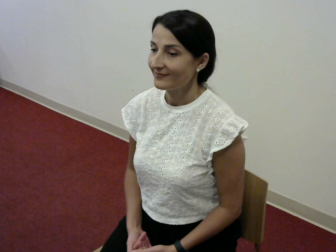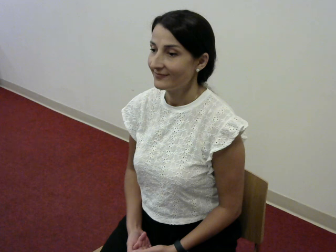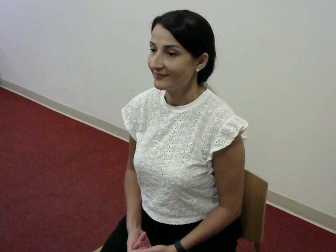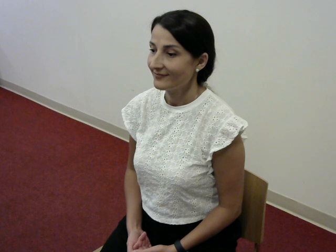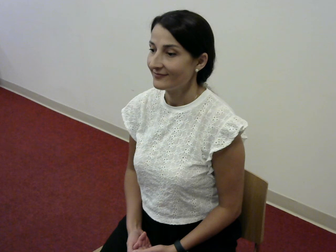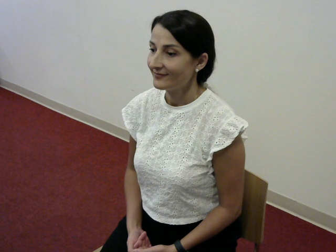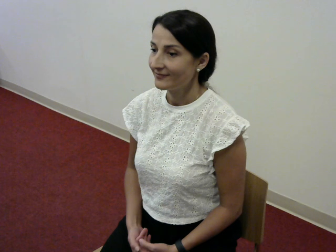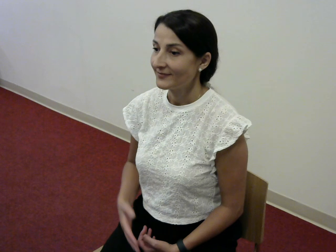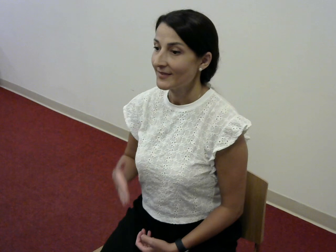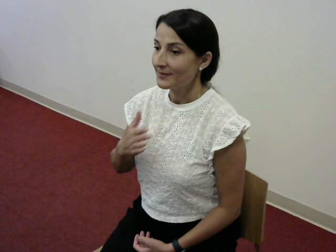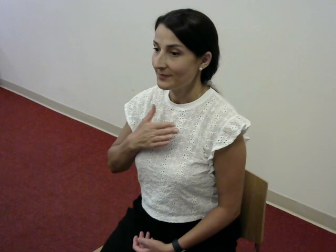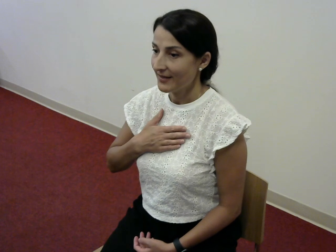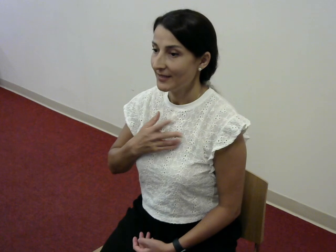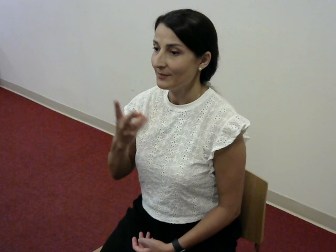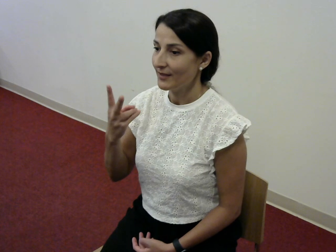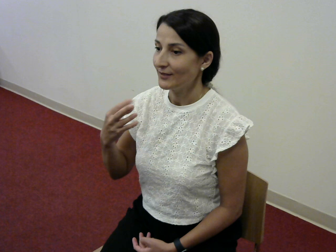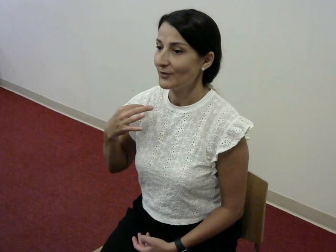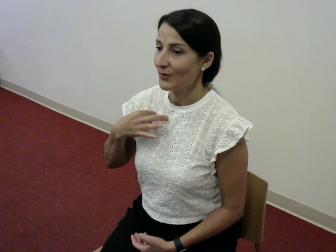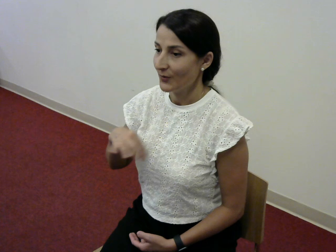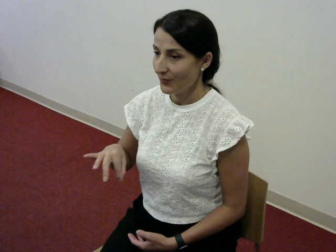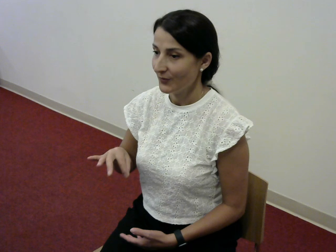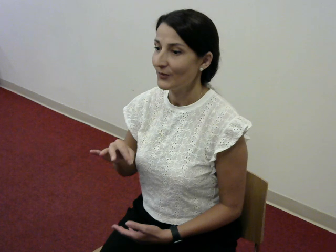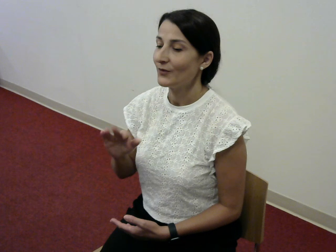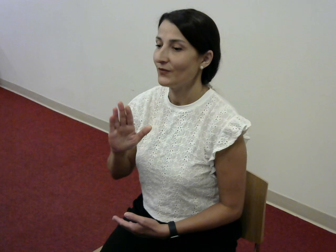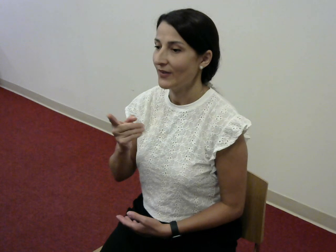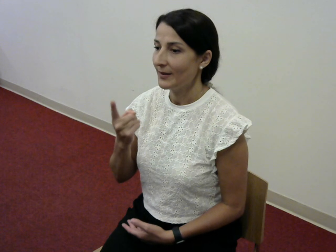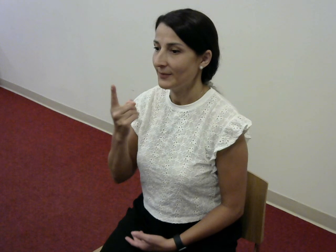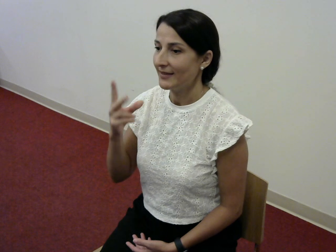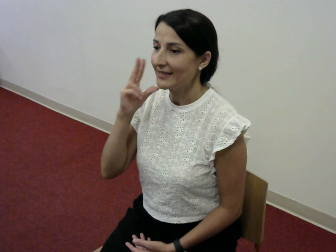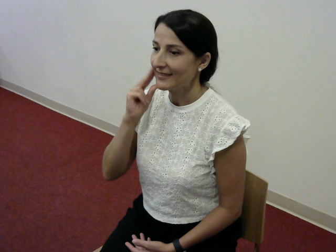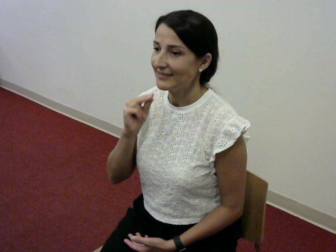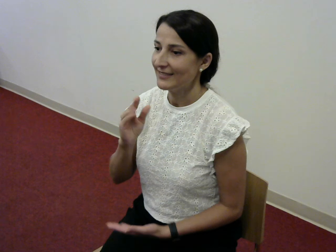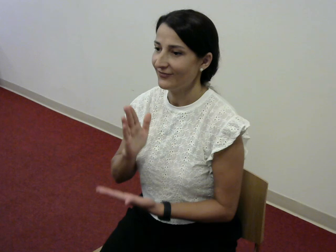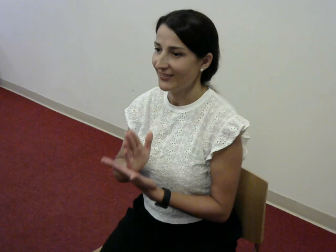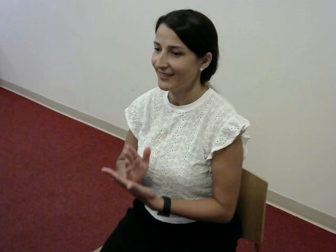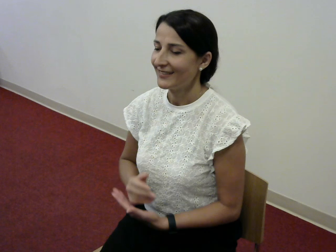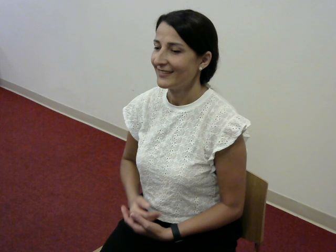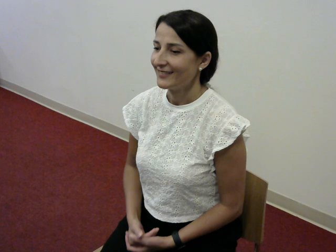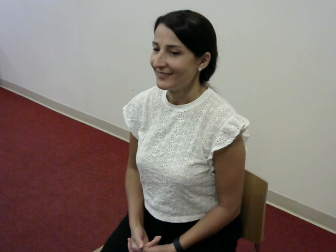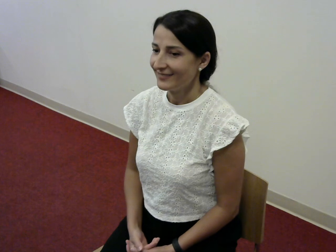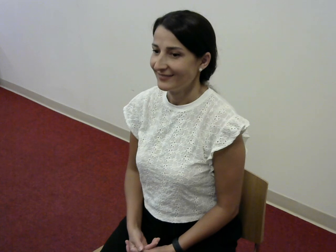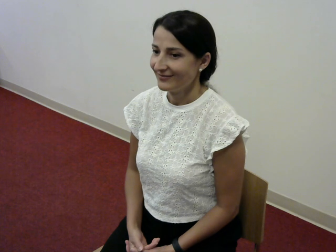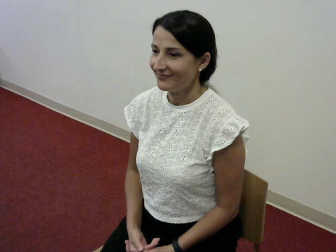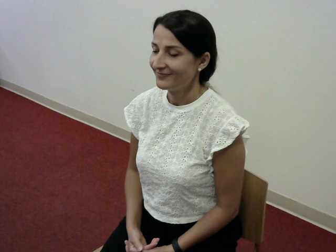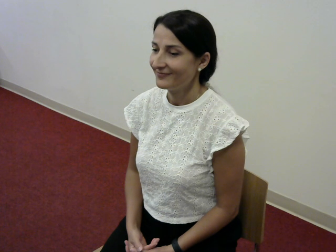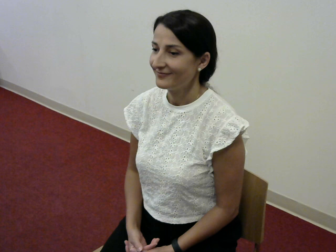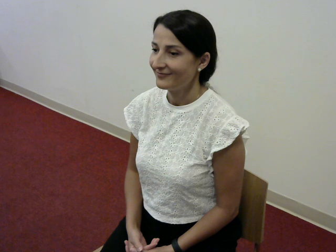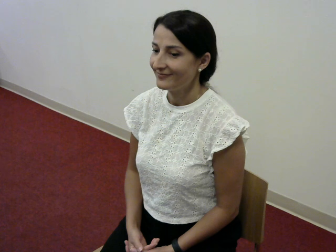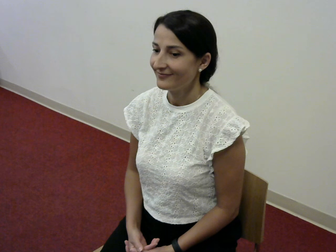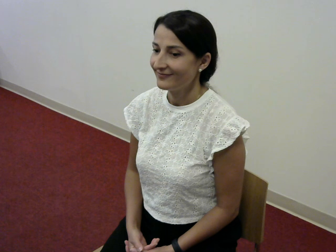Mənim 2 oğlum və 1 qızım var